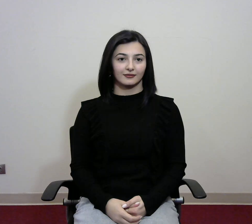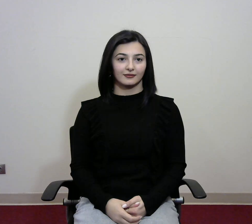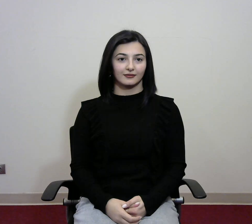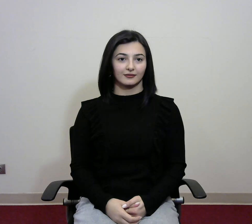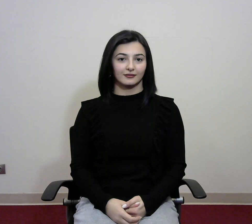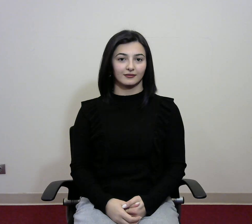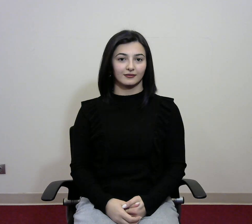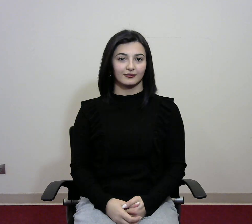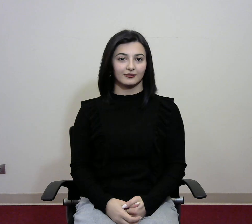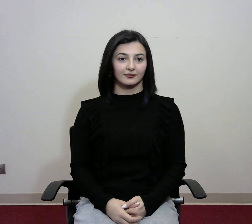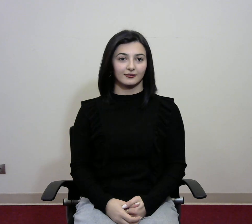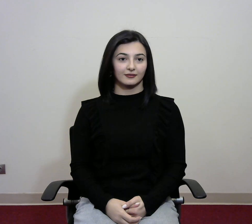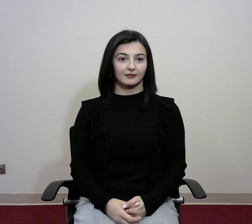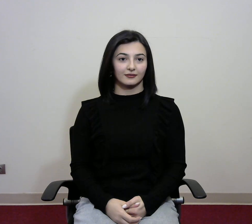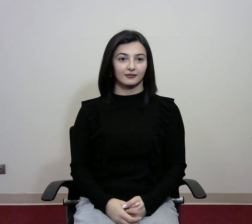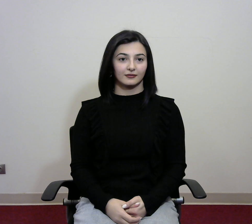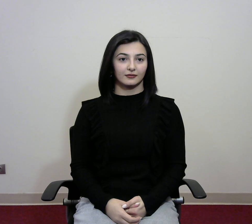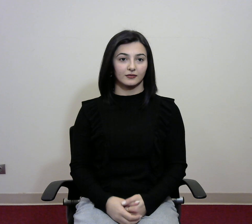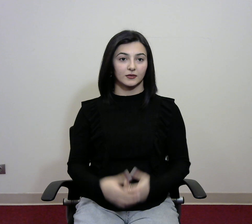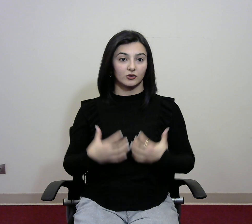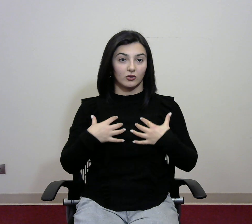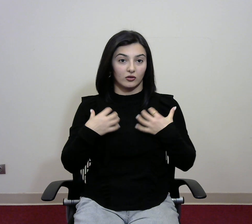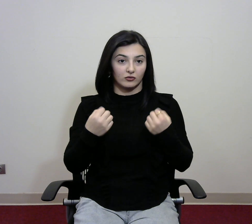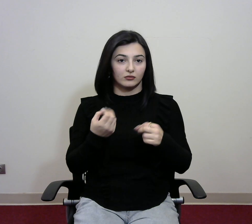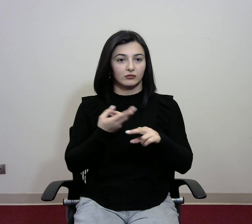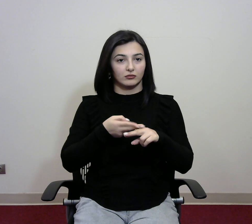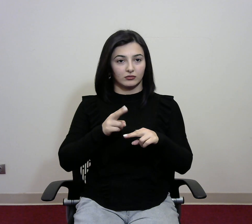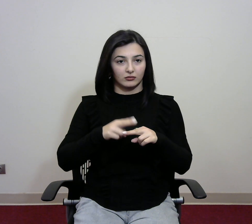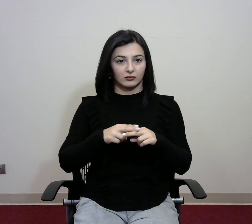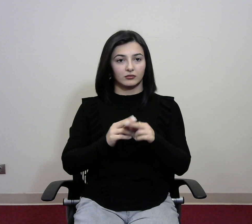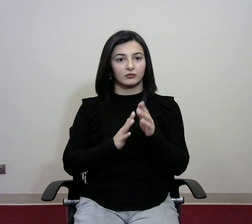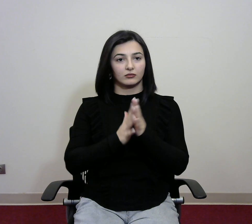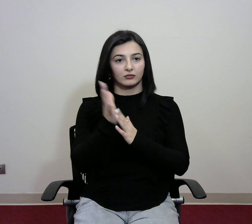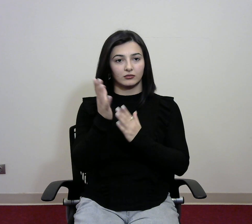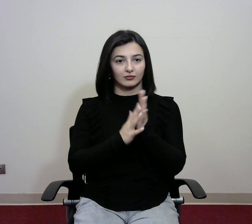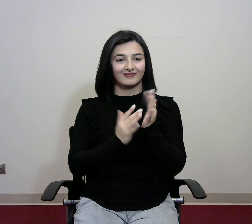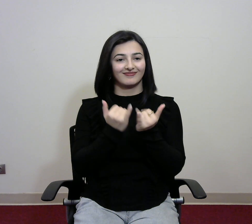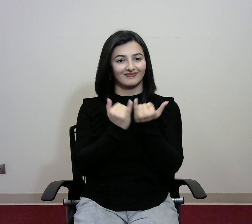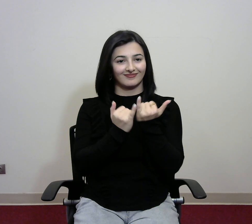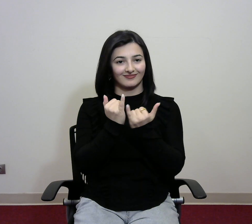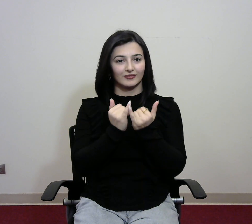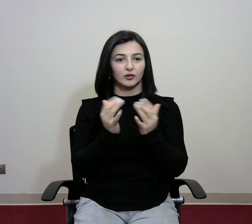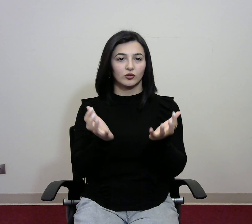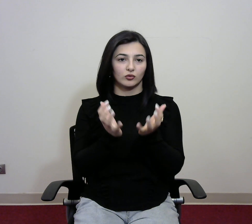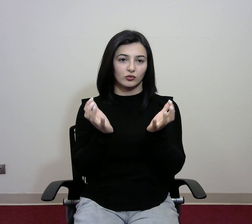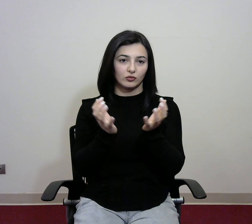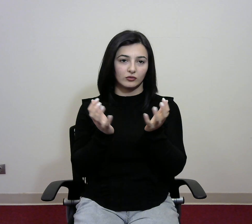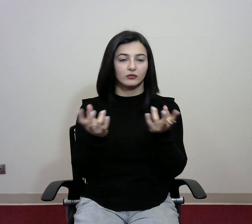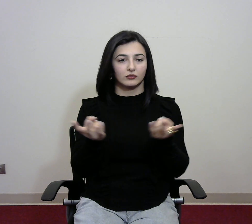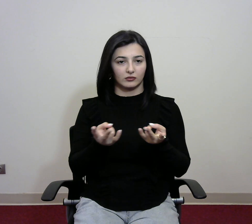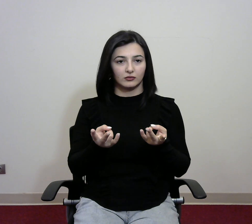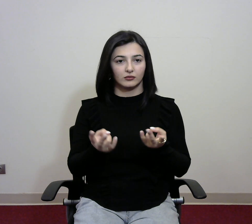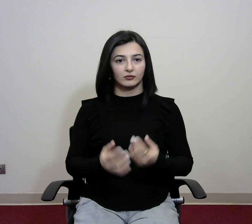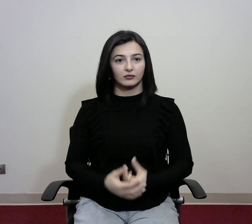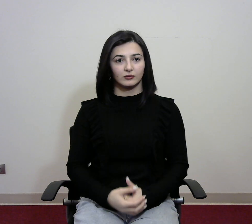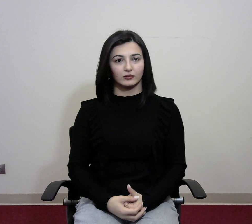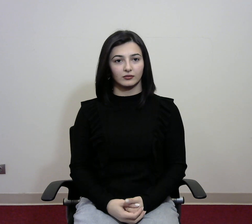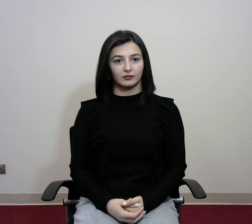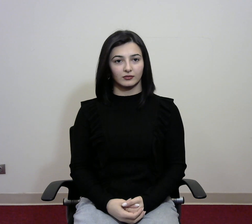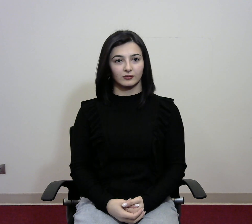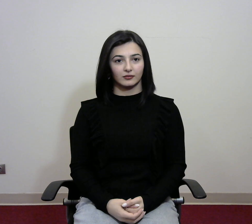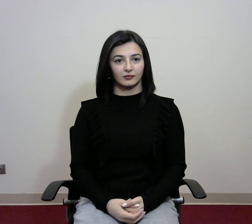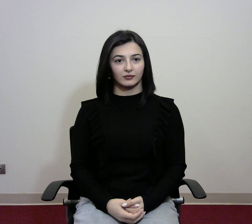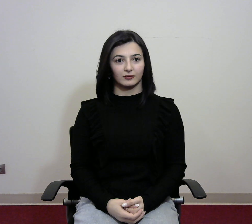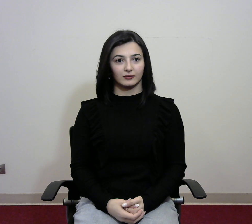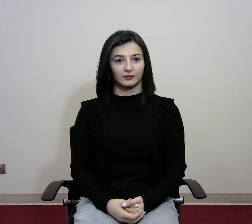Sağlamlığımız üçün bitkiləri qorumaq lazımdır